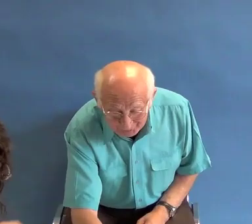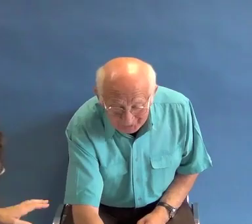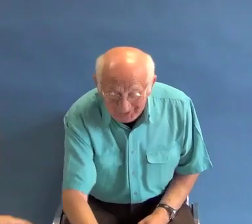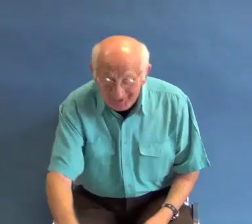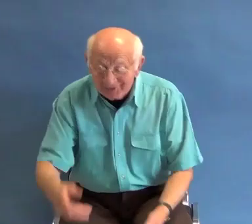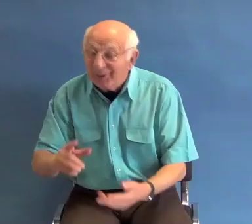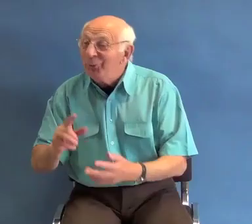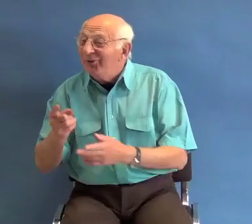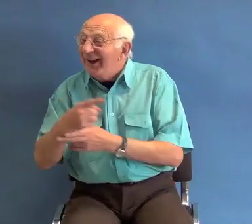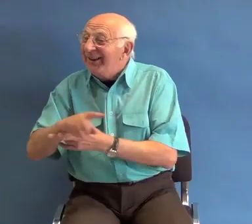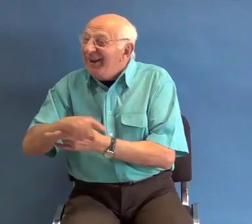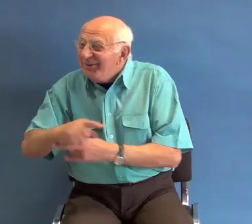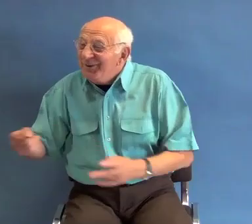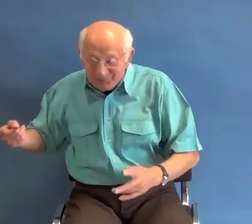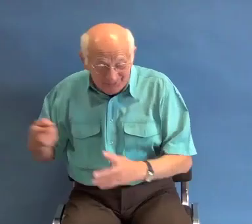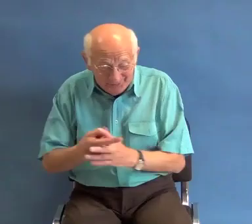Strzałką strzela.